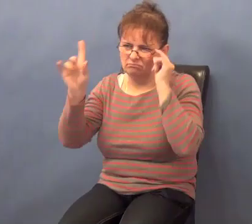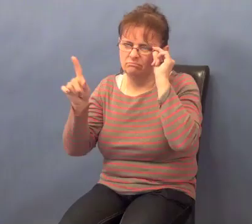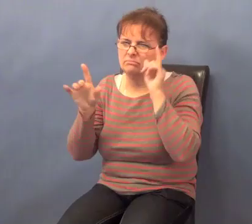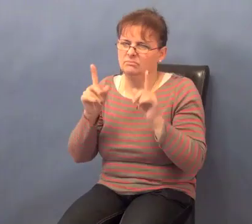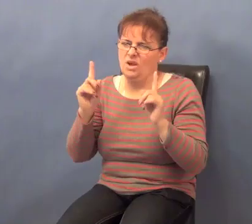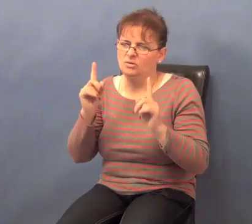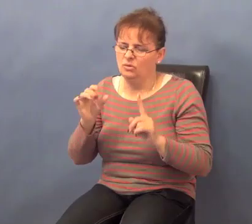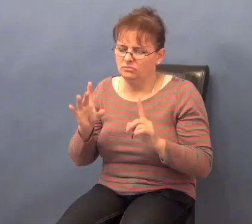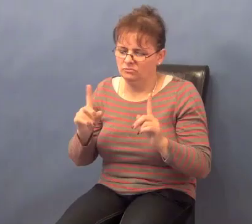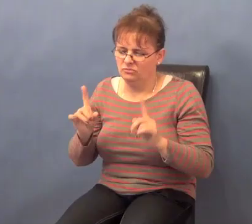Czyli to się nazywa znak ostrzegawczy.